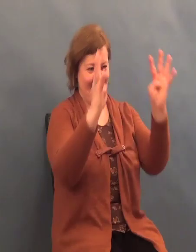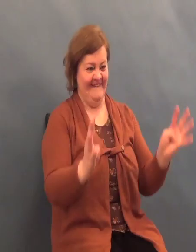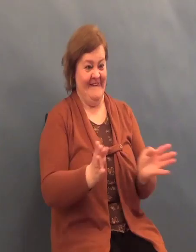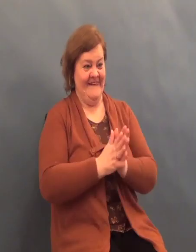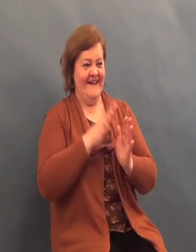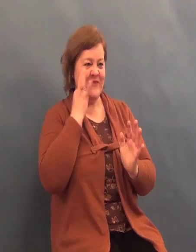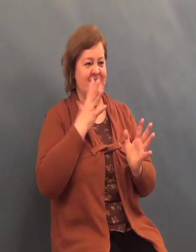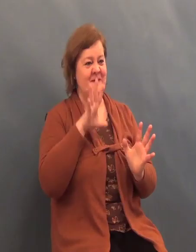Kot jest blisko i chce ją zabrać z klatki.